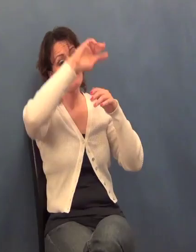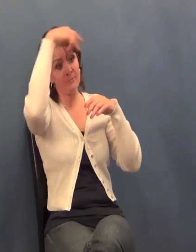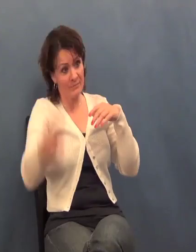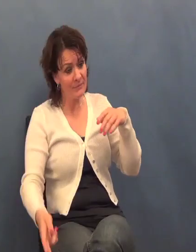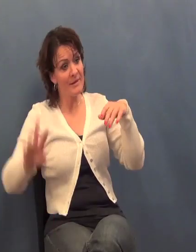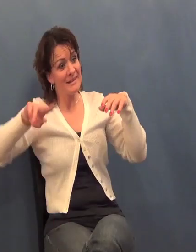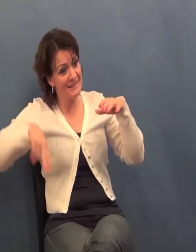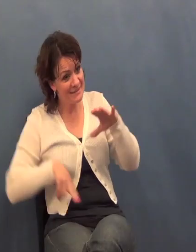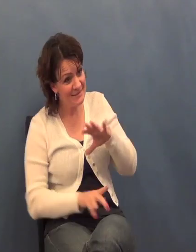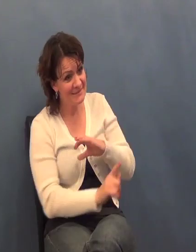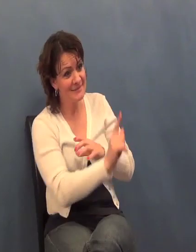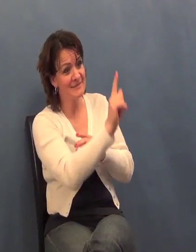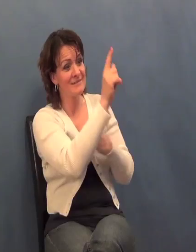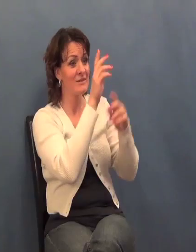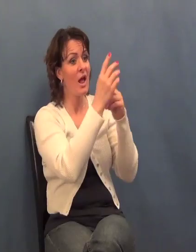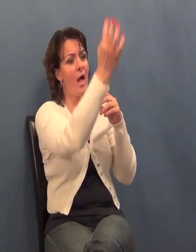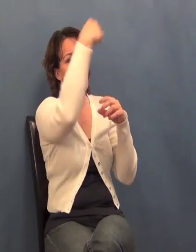Wszedł do rynny i tam połknął tę kulę.